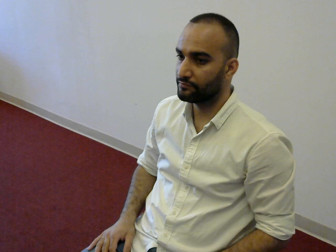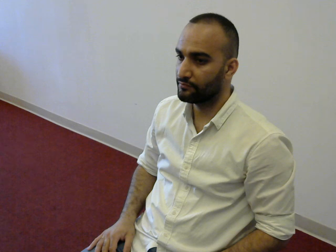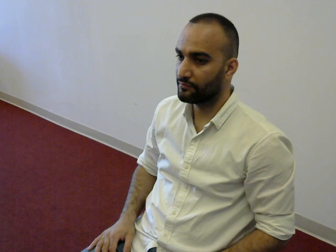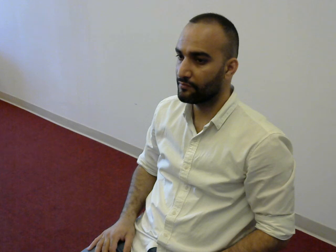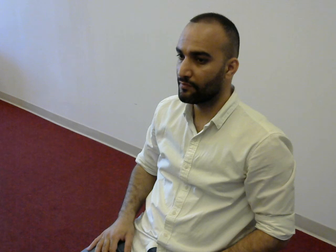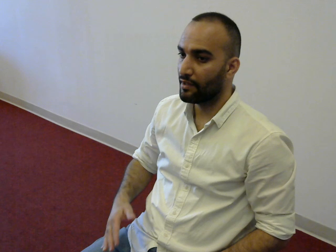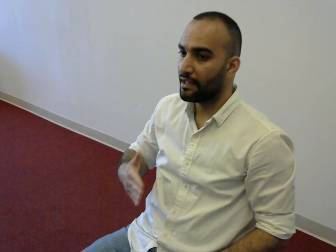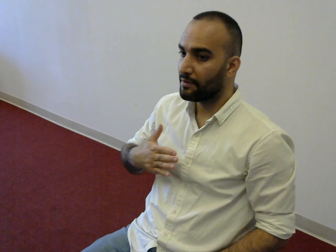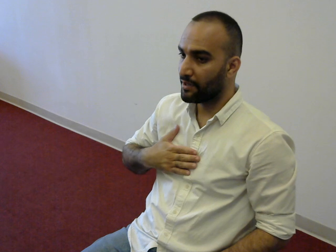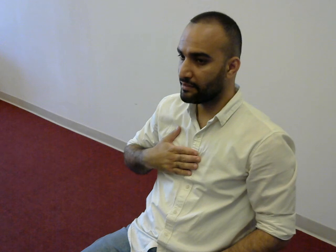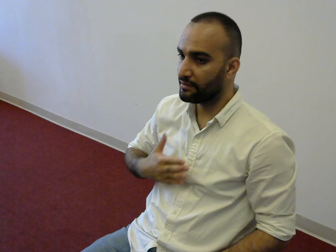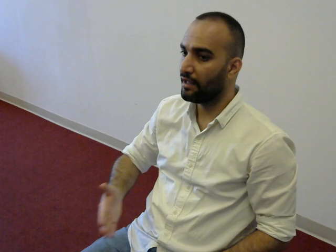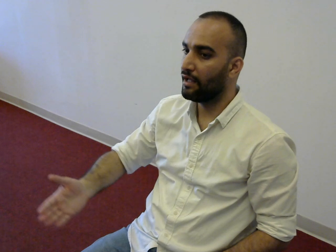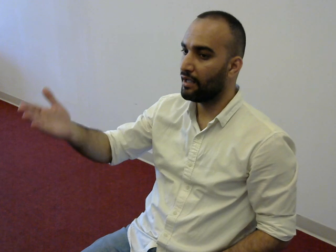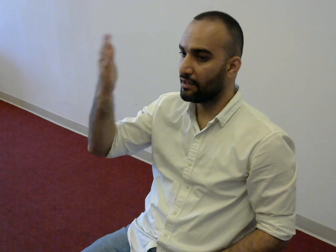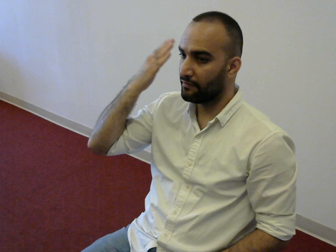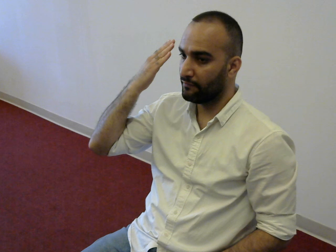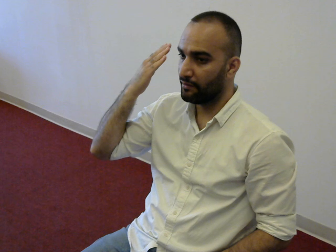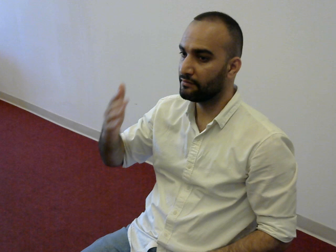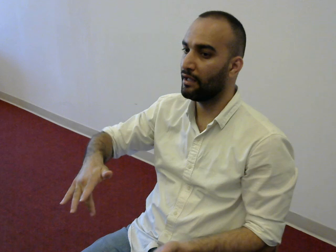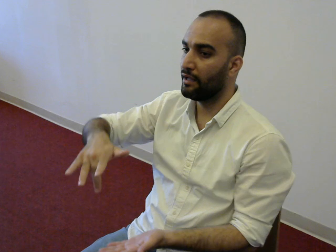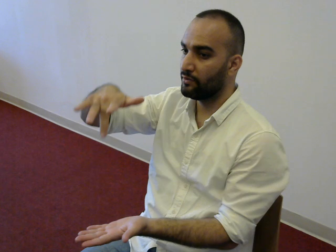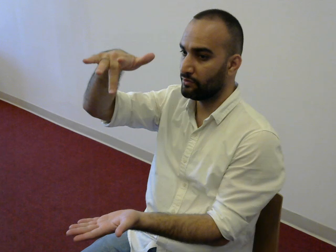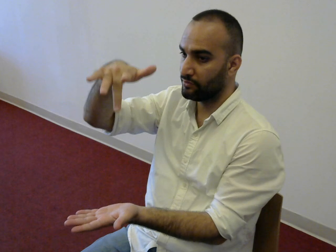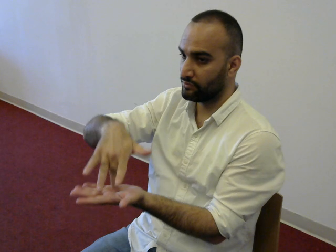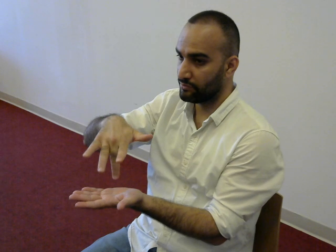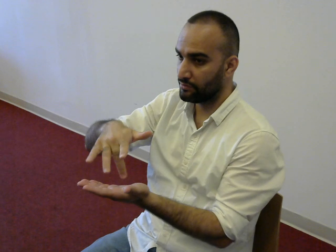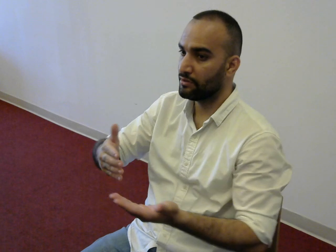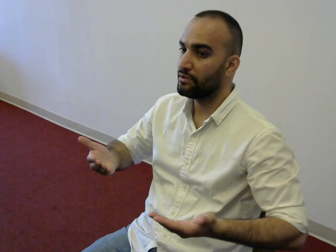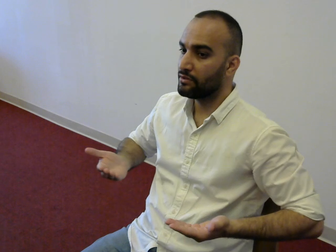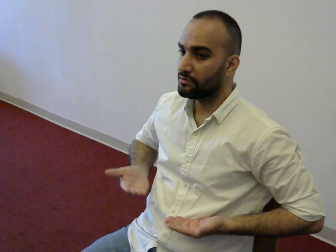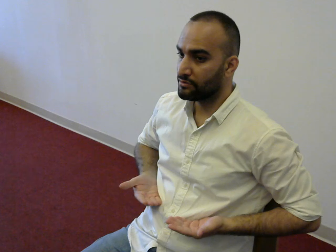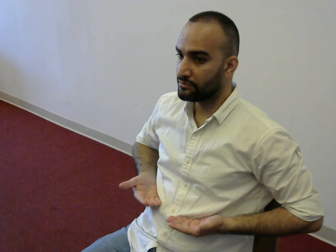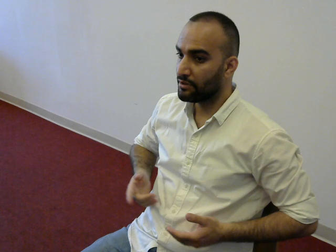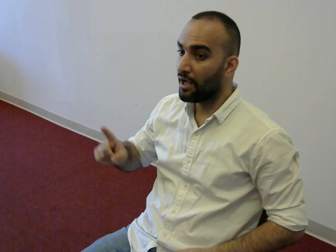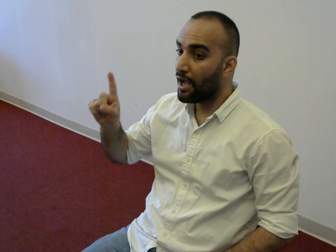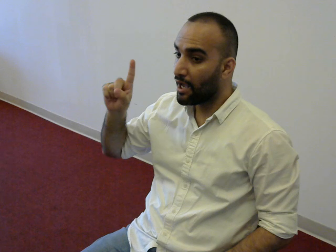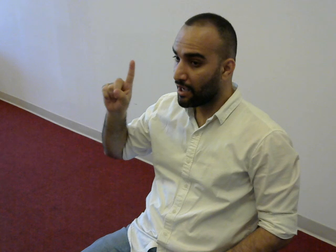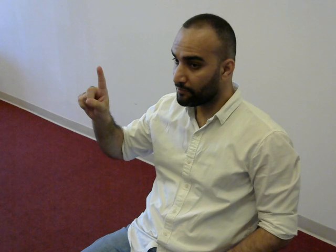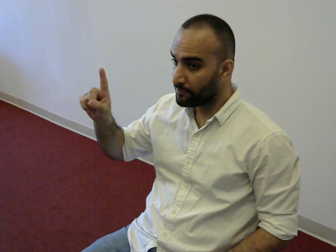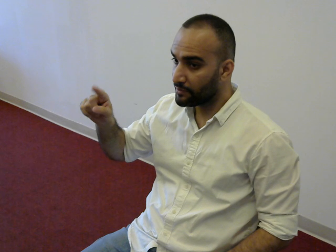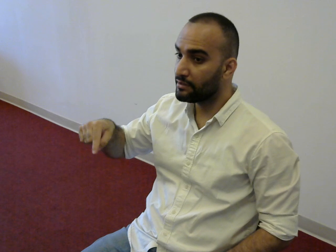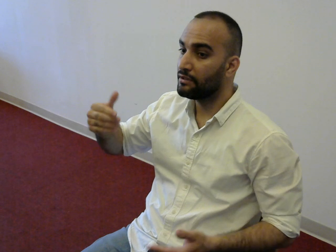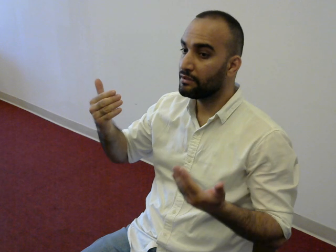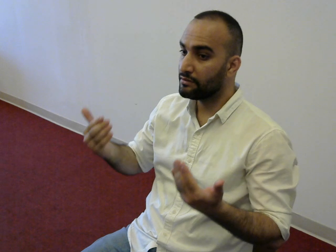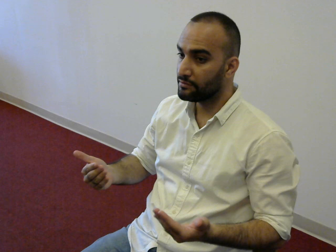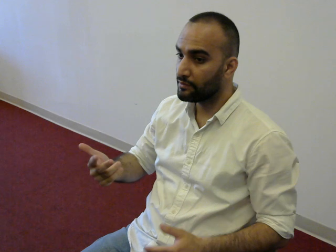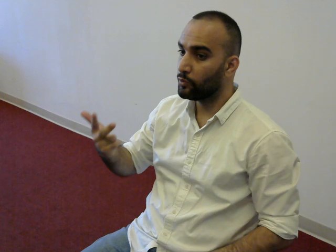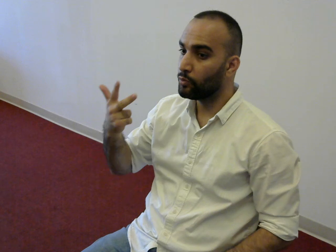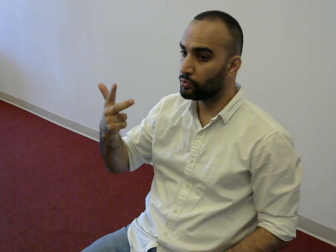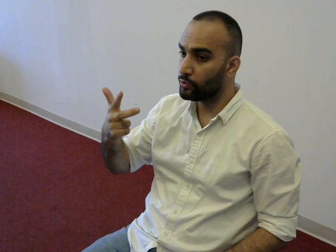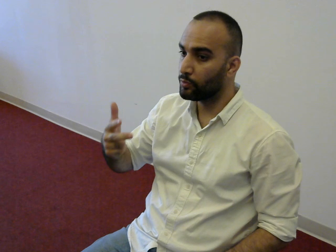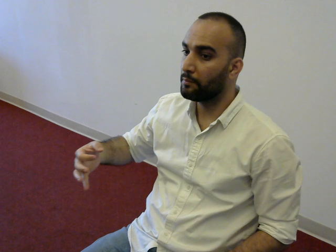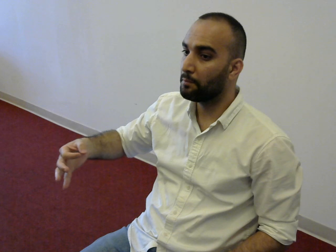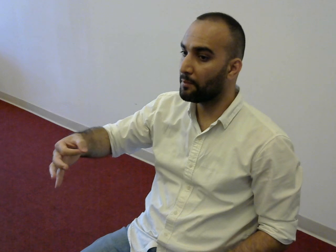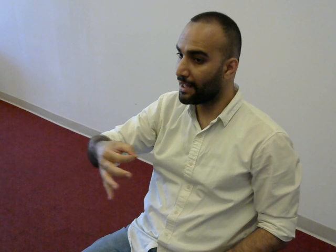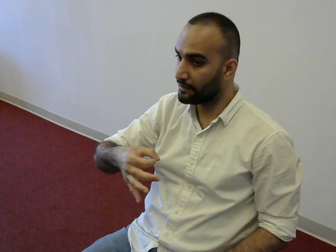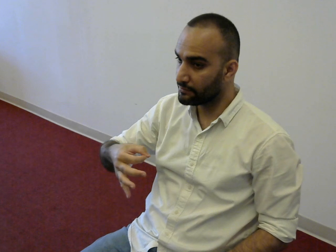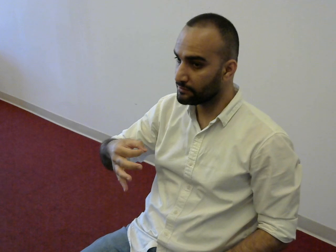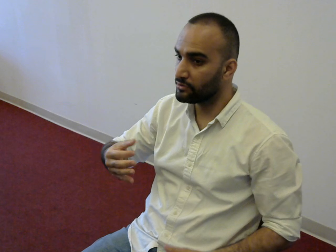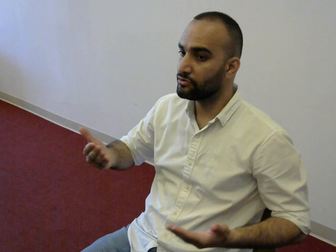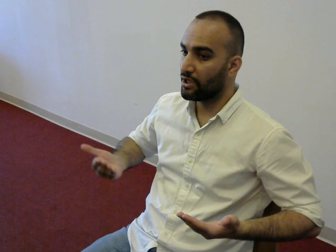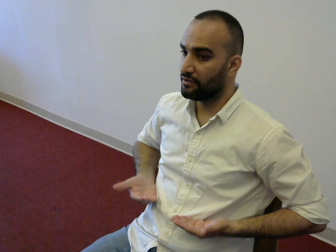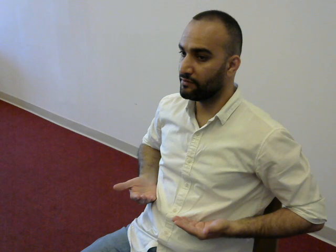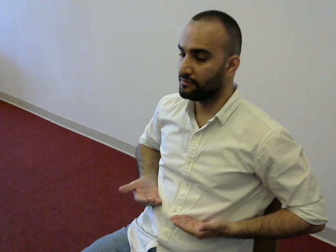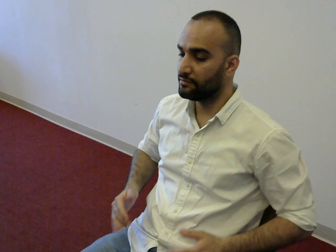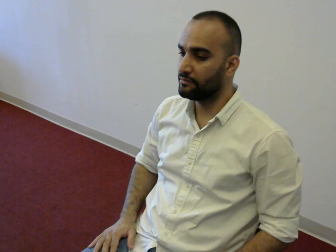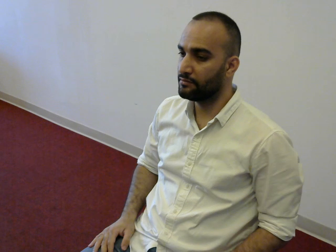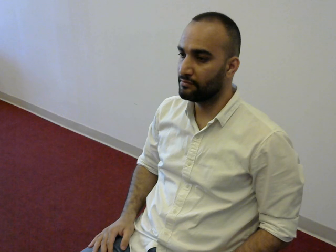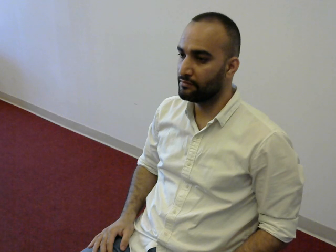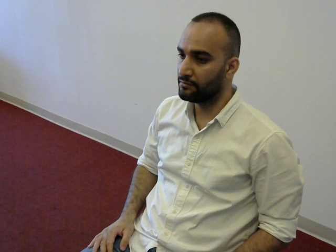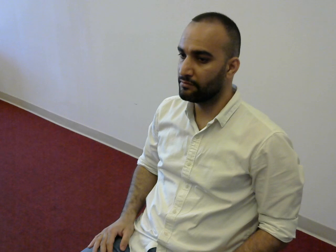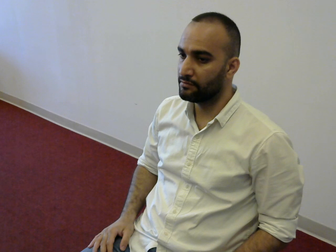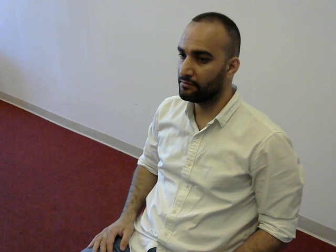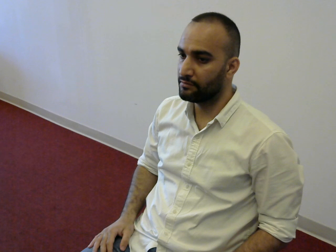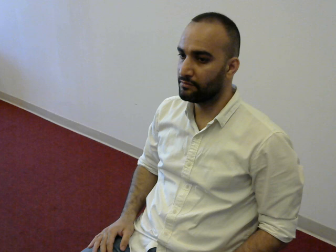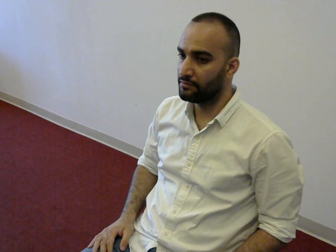Mən əvvəl mərkəzdə yaşamışam, amma indi 3-cü mikrorayonda yaşayıram